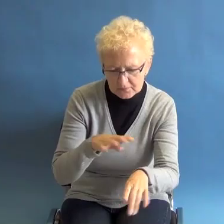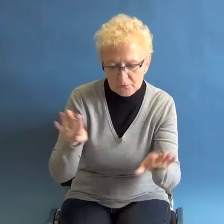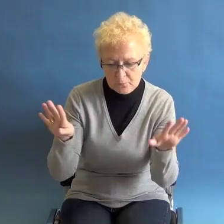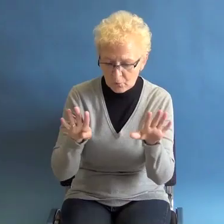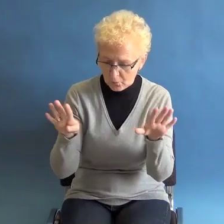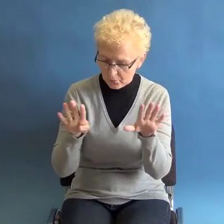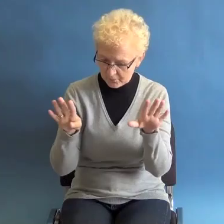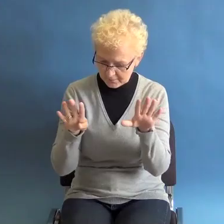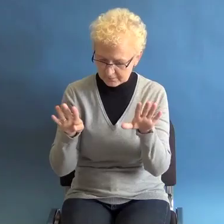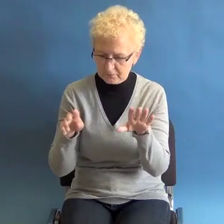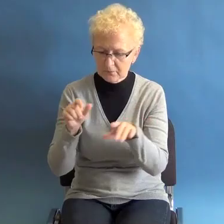Dziewiąta.